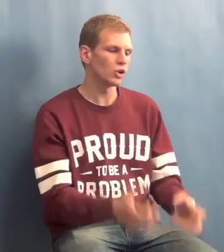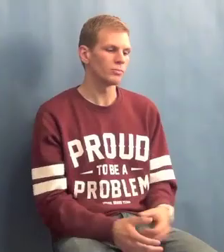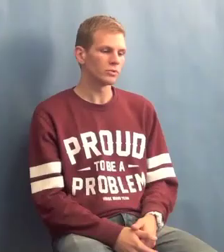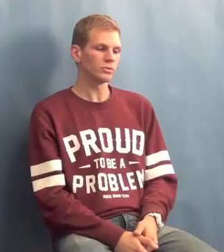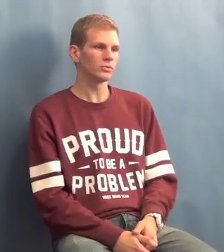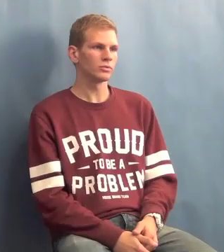Na wszelki wypadek, zatrzymać się.